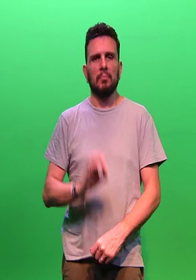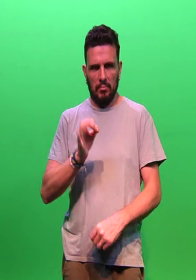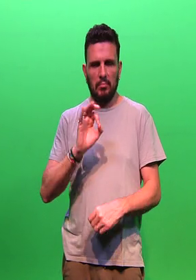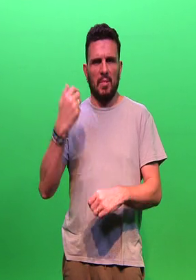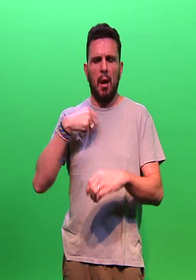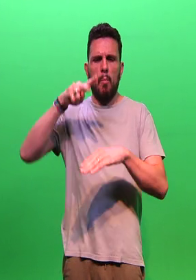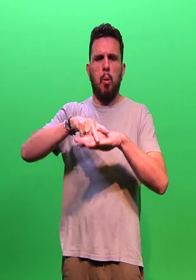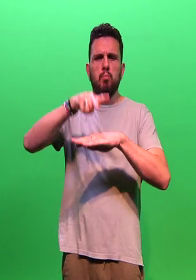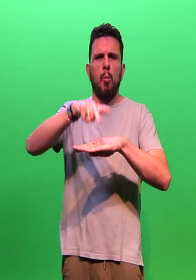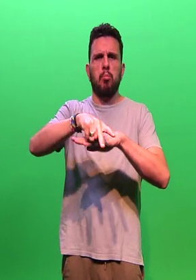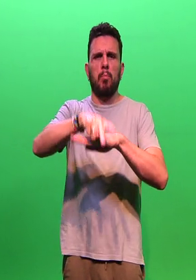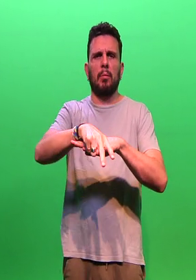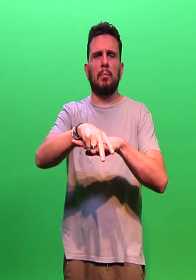Sí, vaig caure de cul i vaig rebotar.